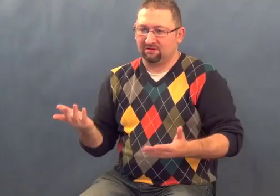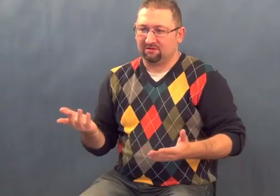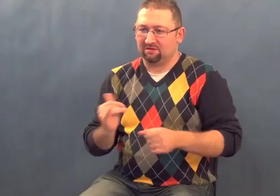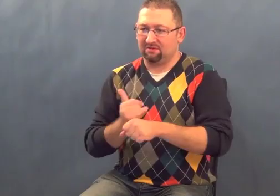Piątek.